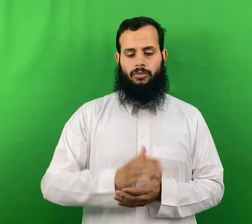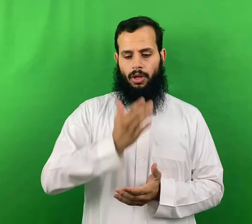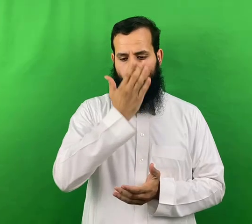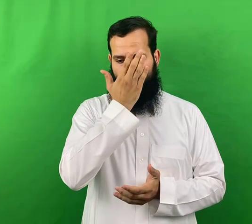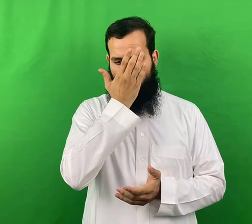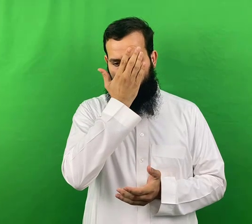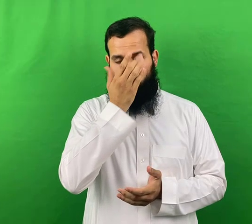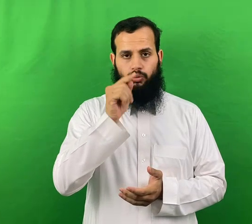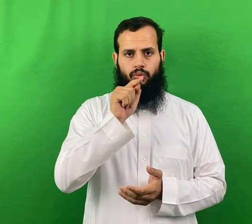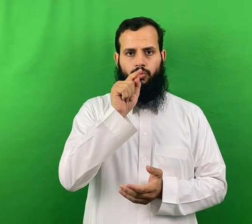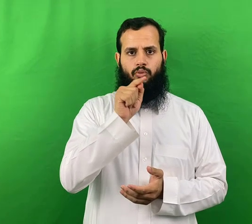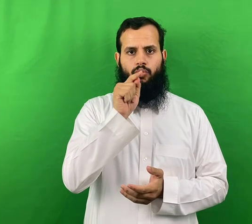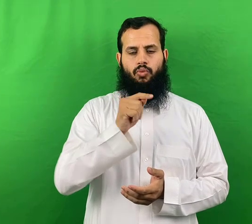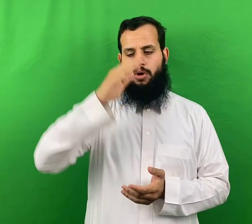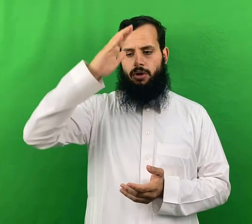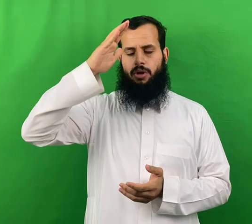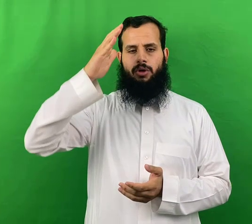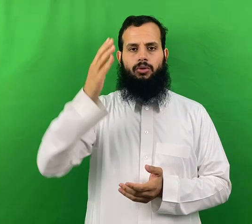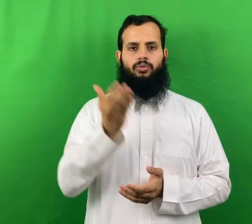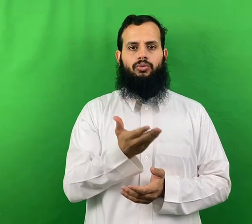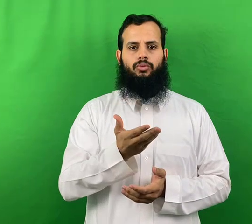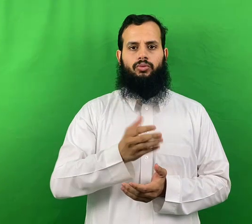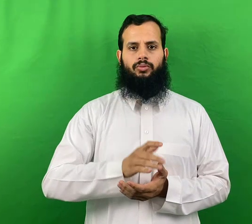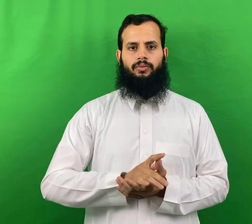عبده ورسوله